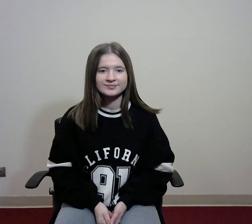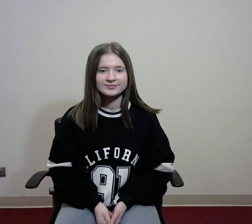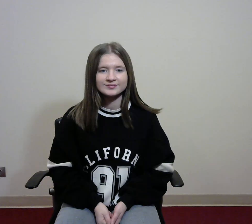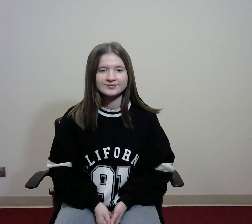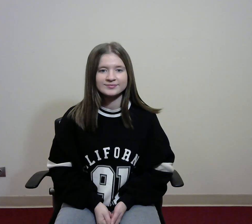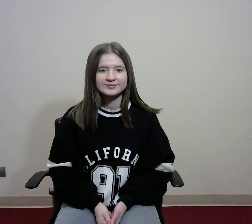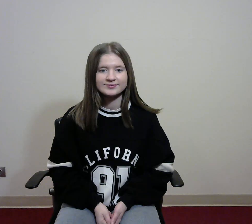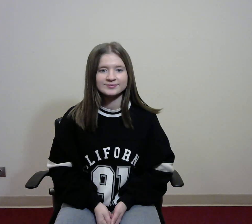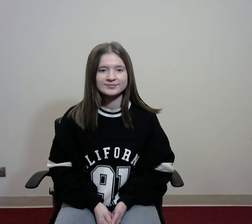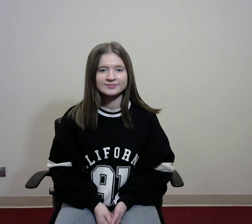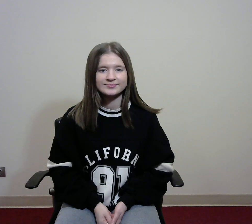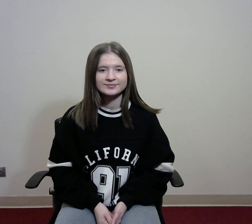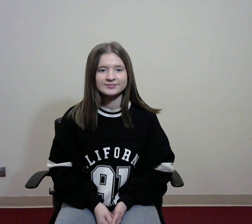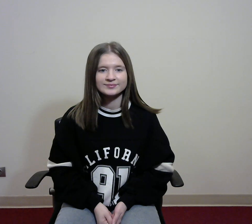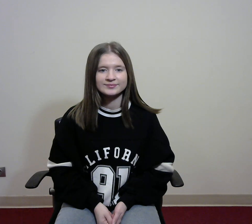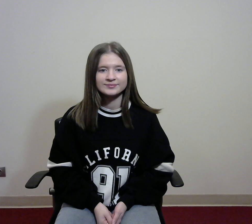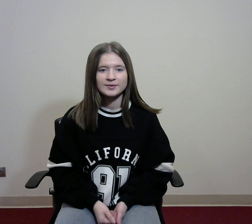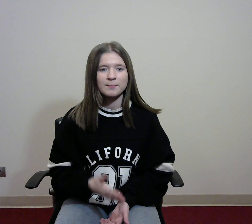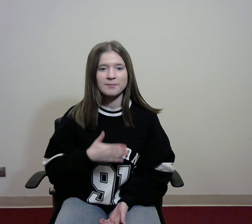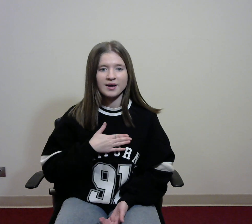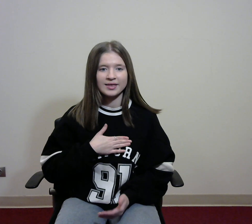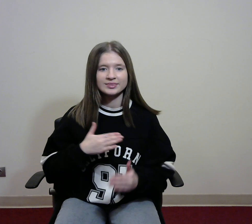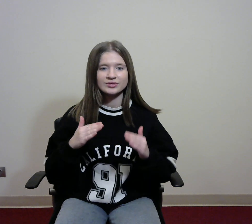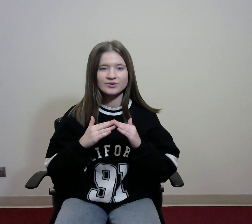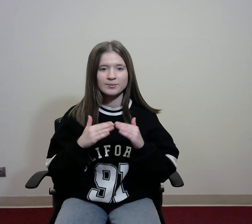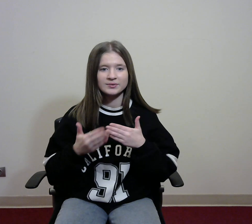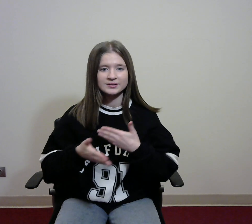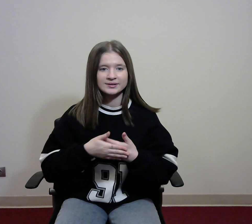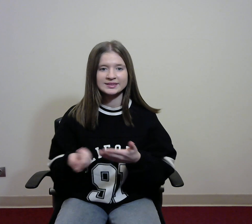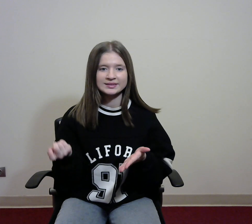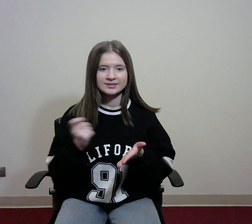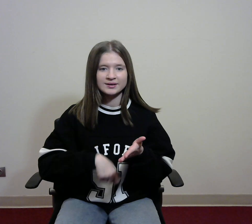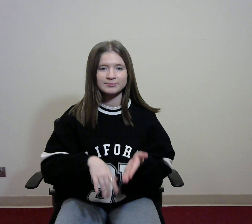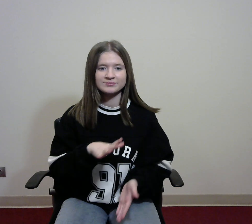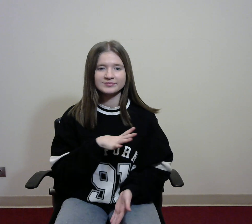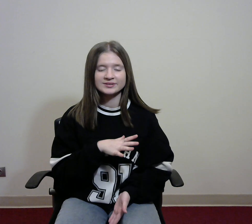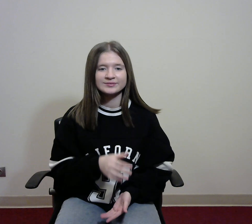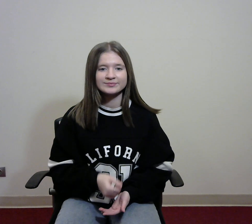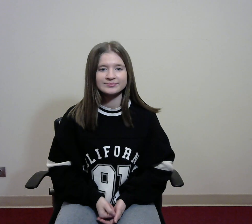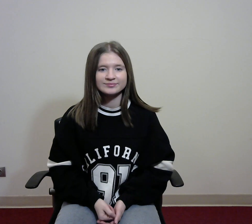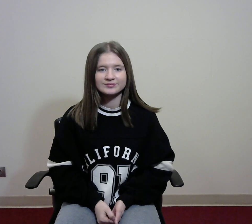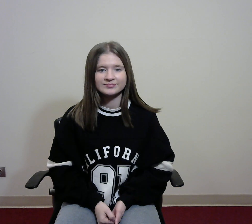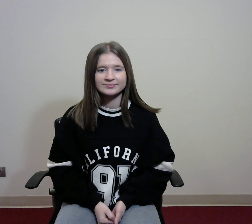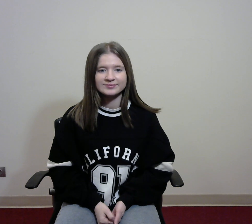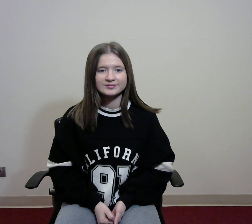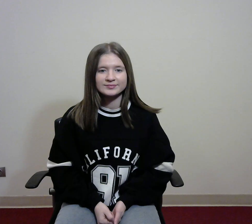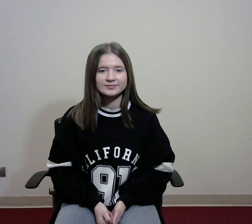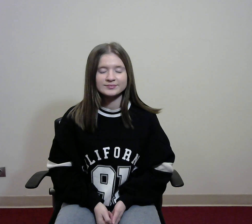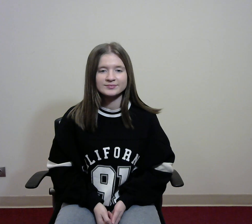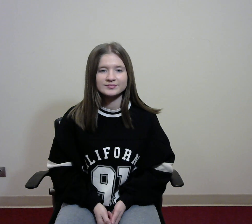Mən evin qapısını bağlamışam